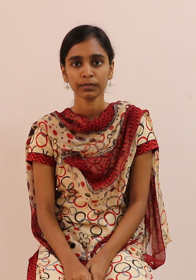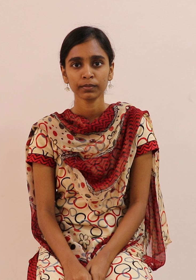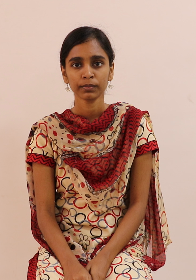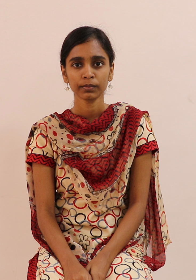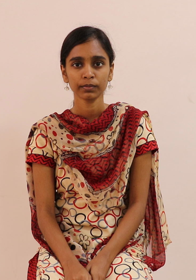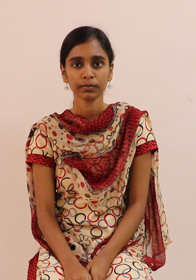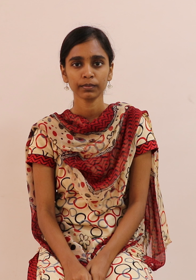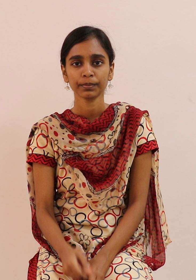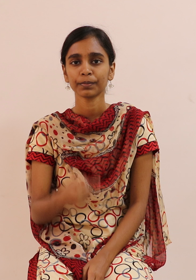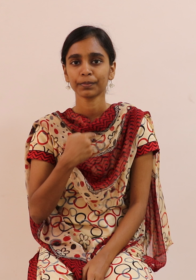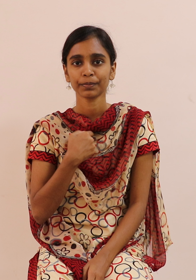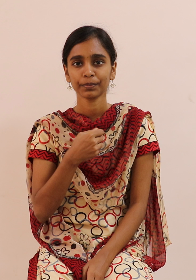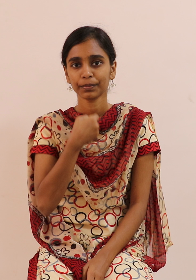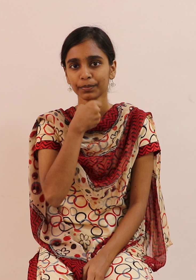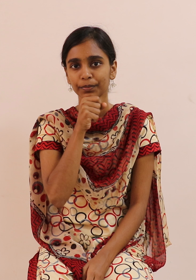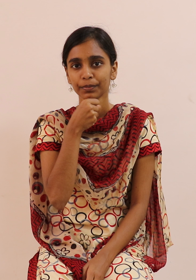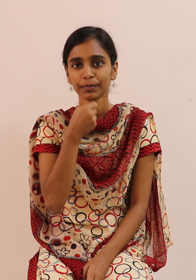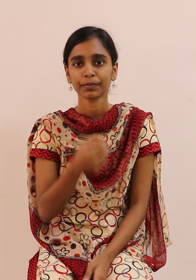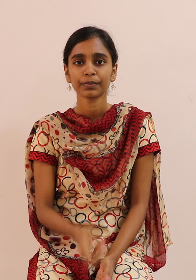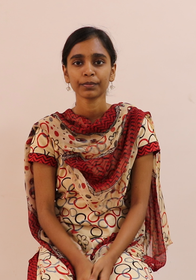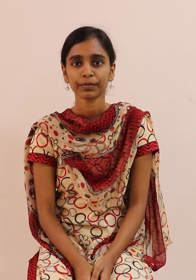i am (age)